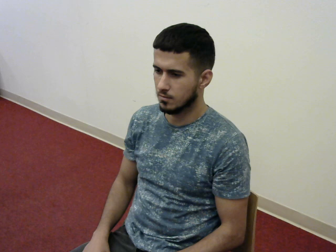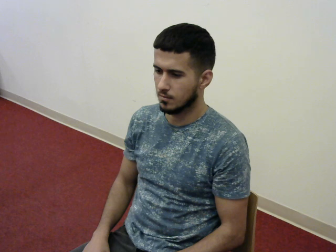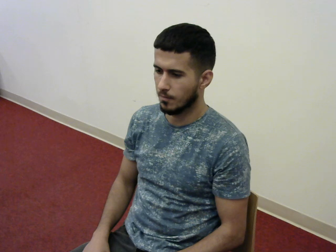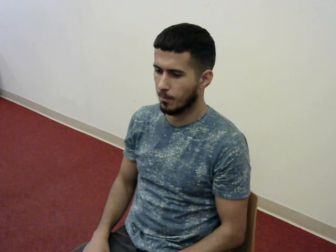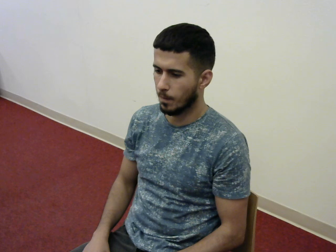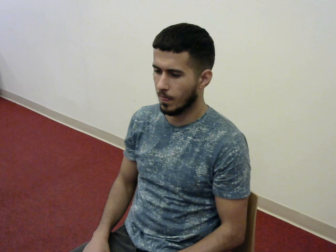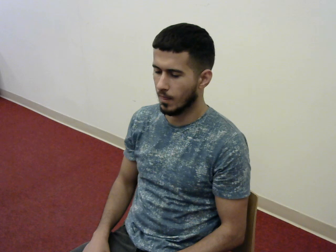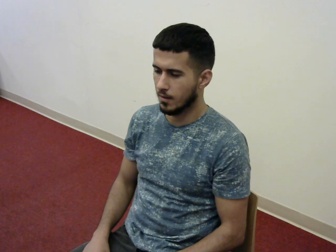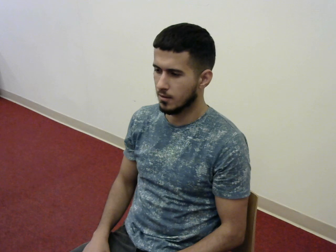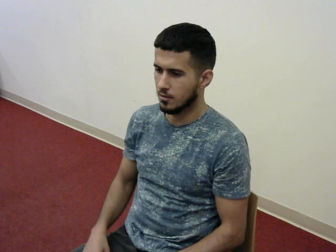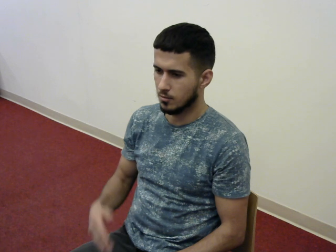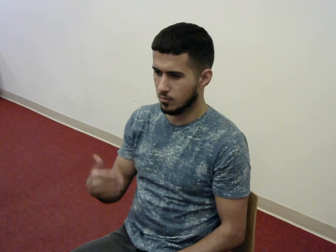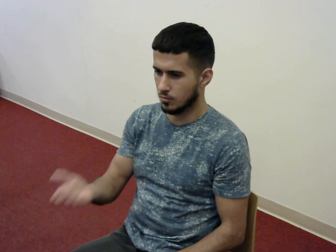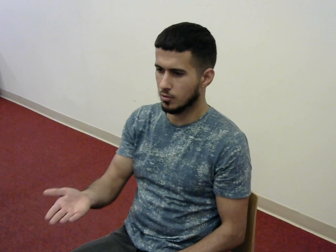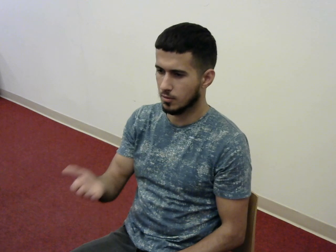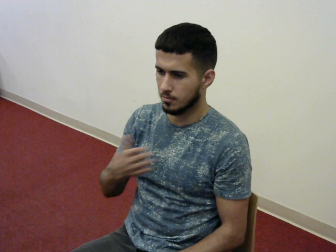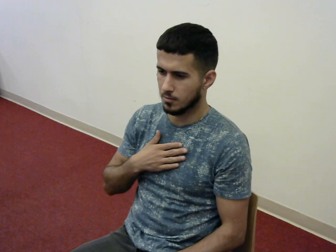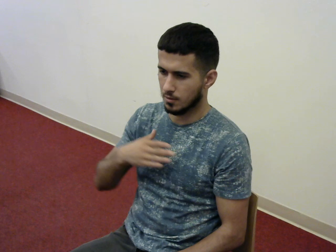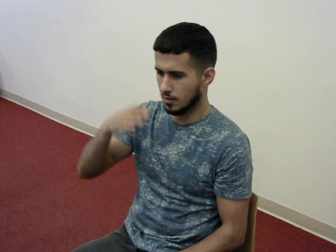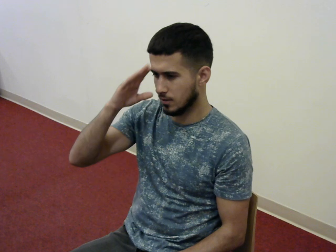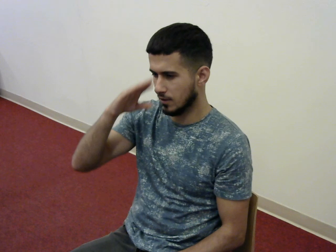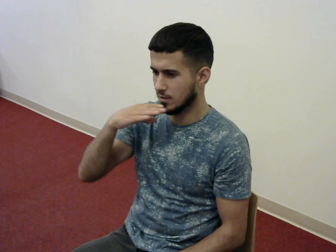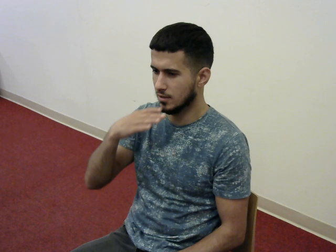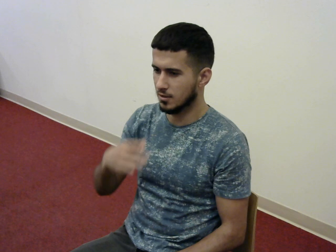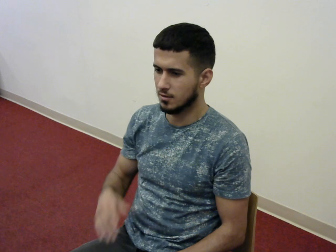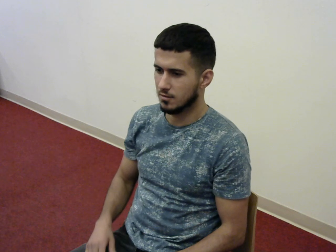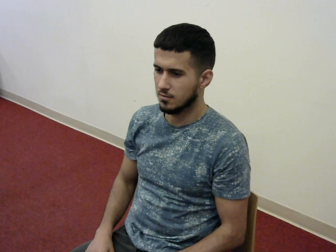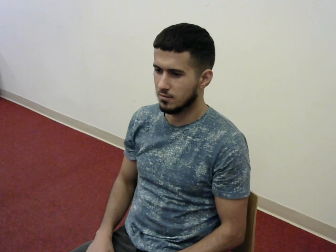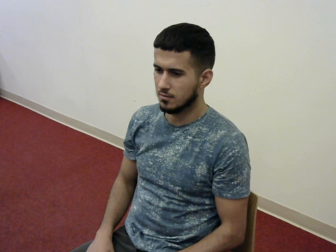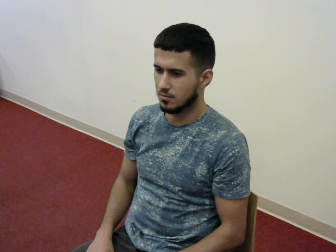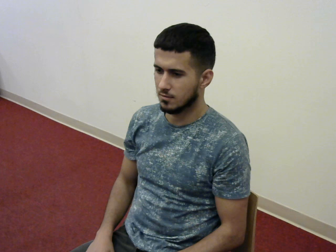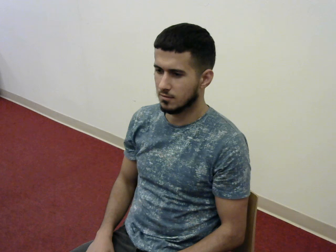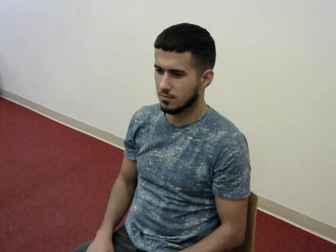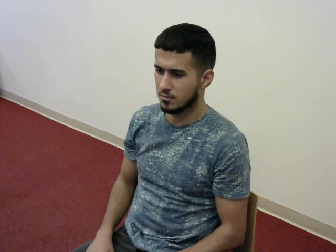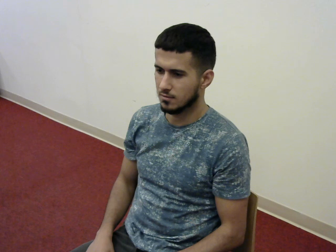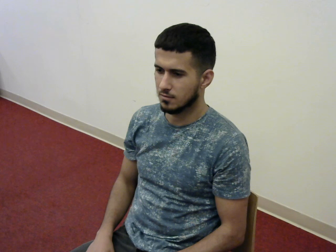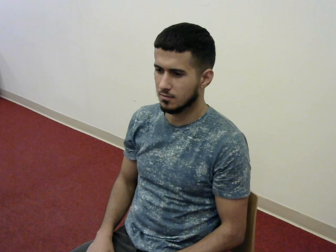Bu mənim atamdır